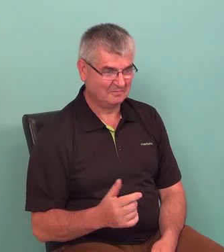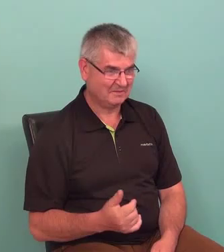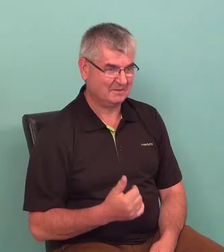Zawsze.